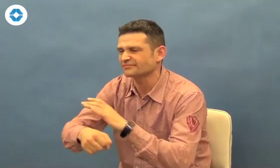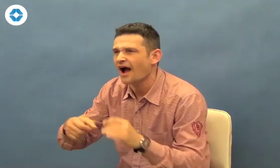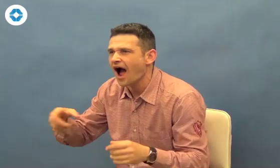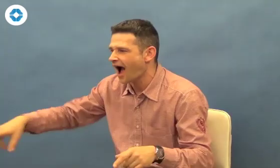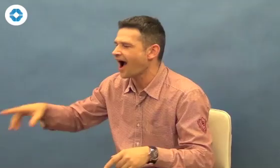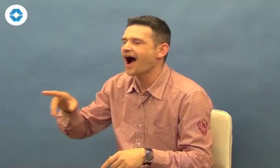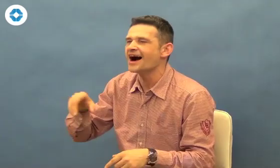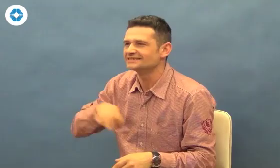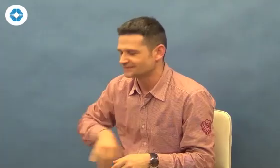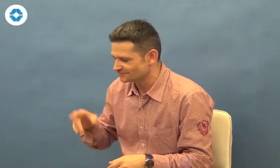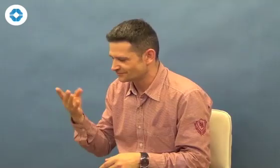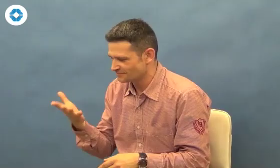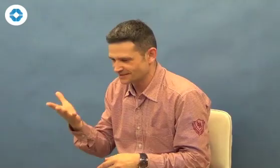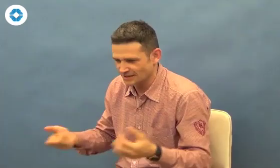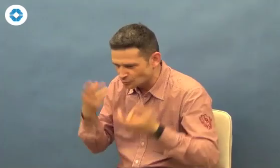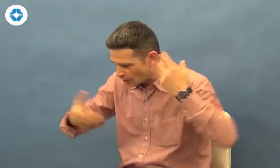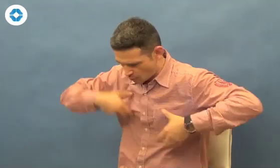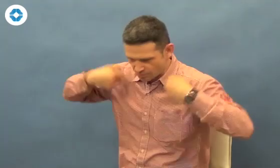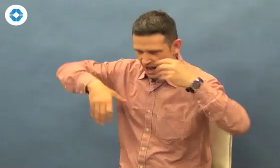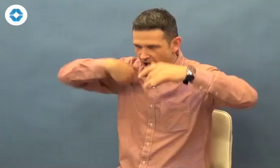A pięcioletni syn przegląda wszystkie ubrania.